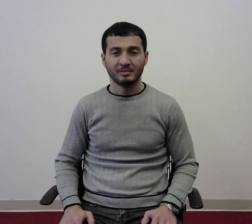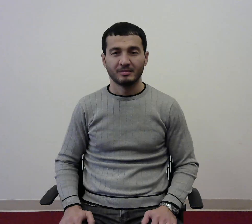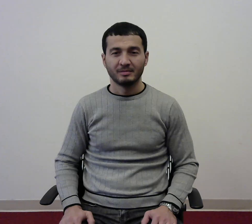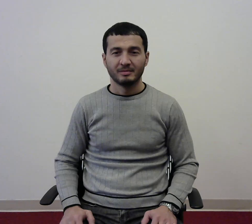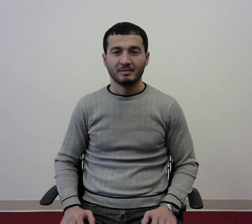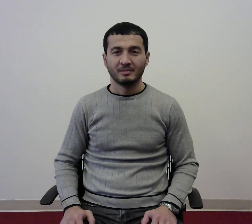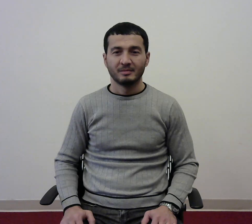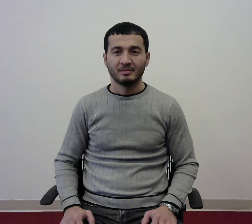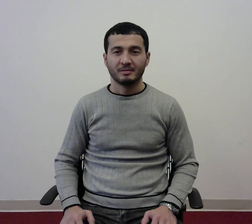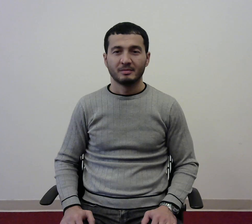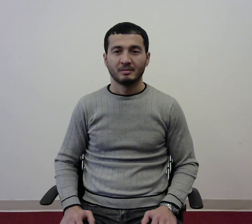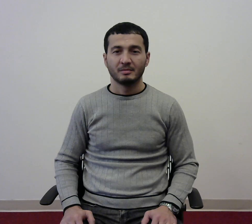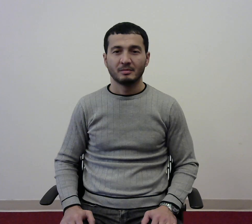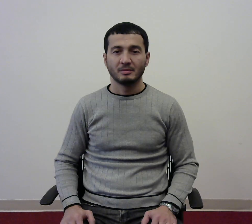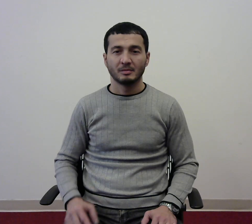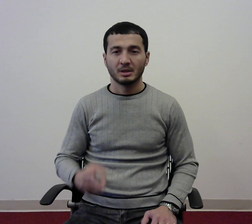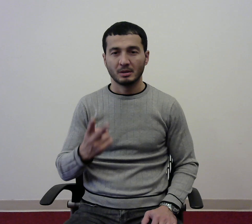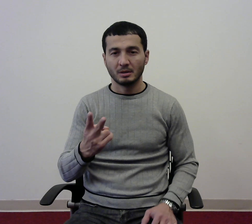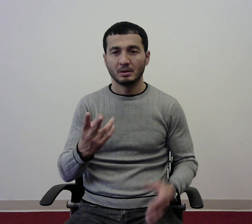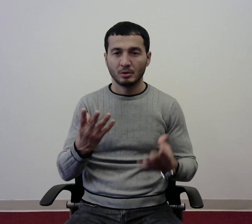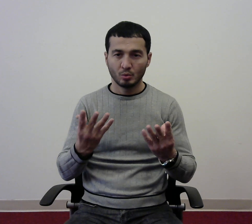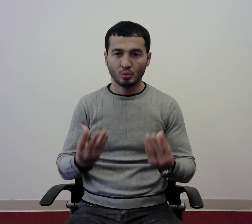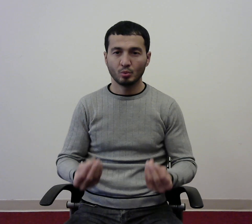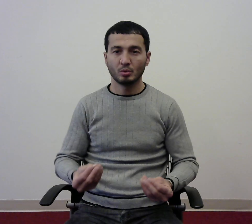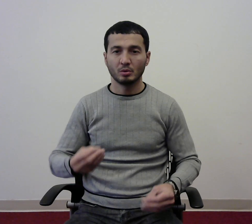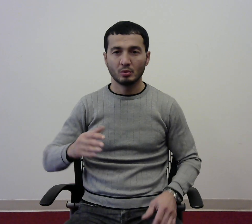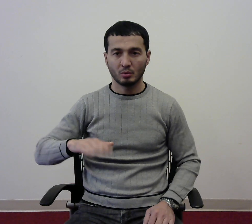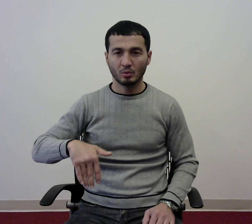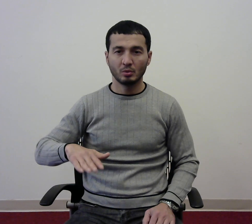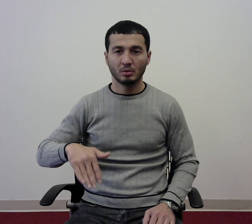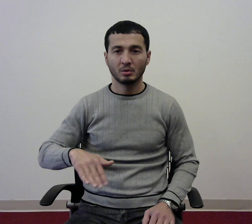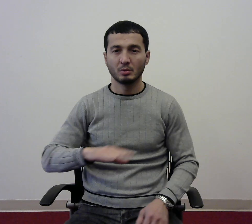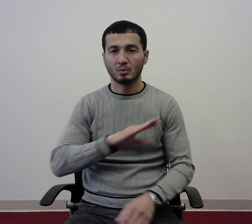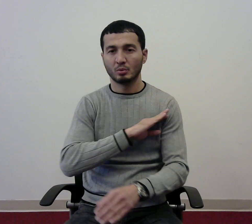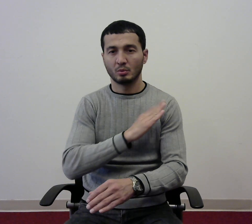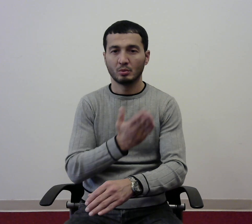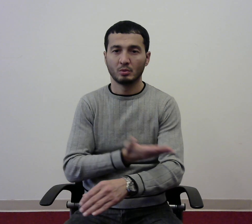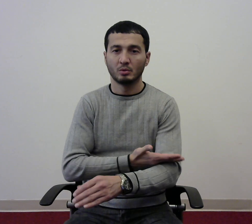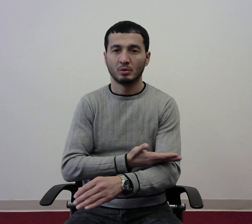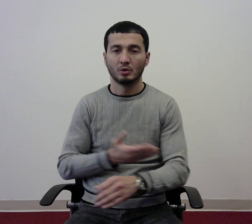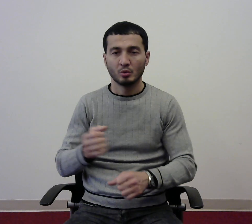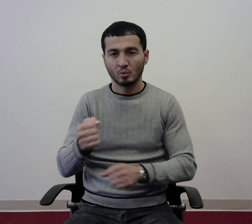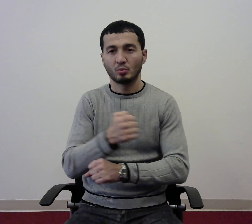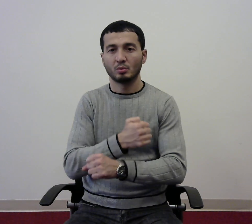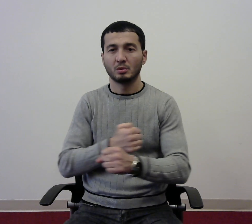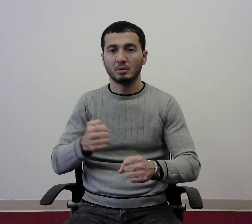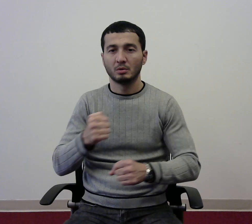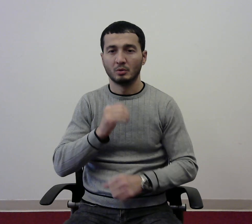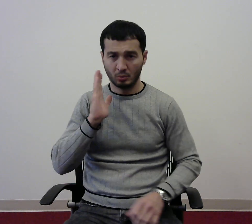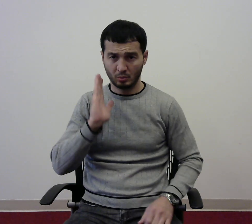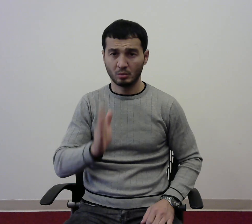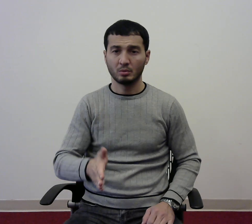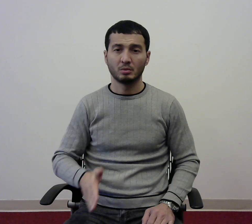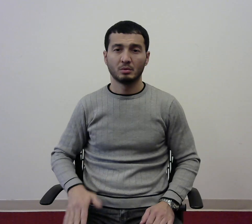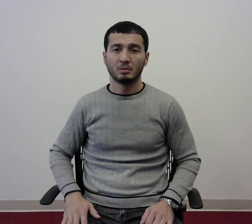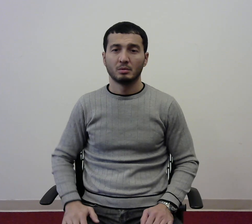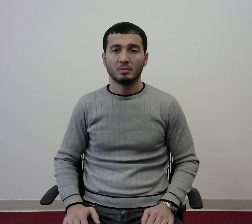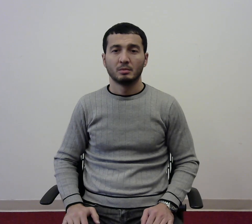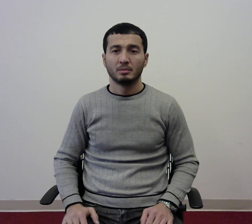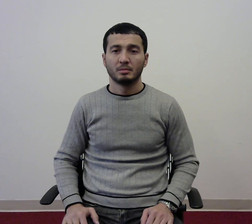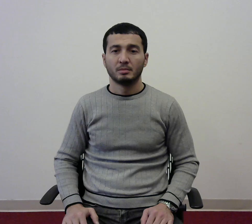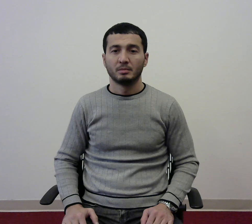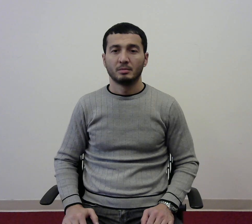İki gün sonra güclü külək olacaq